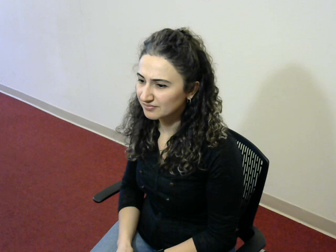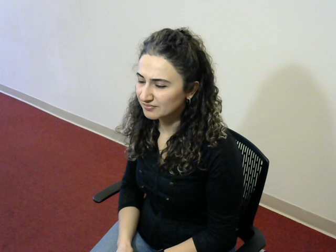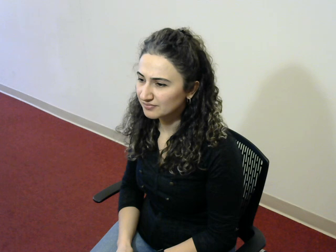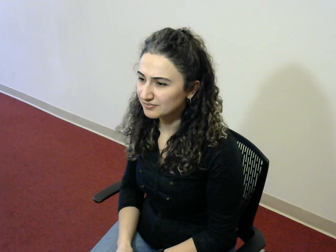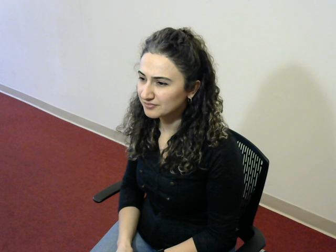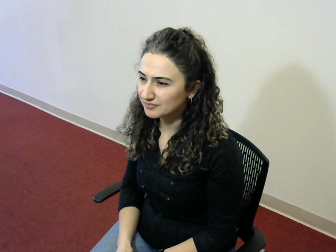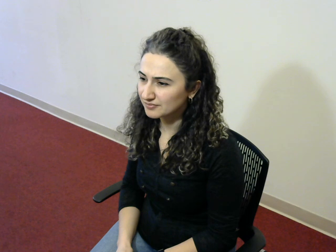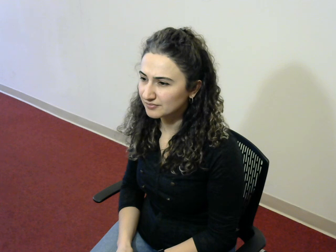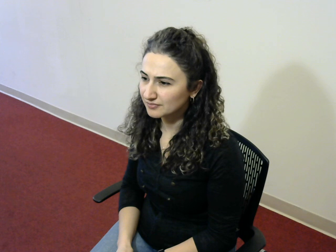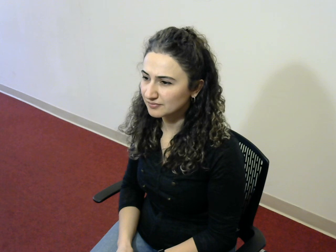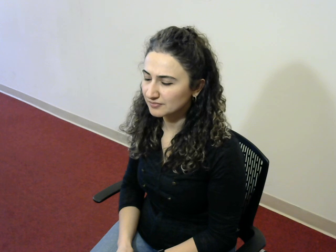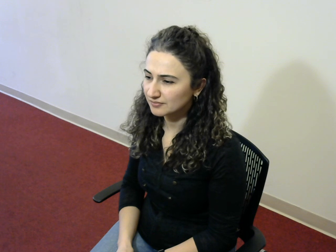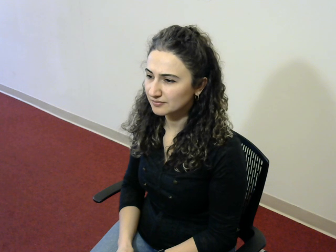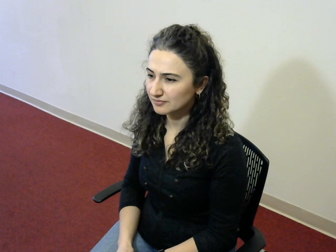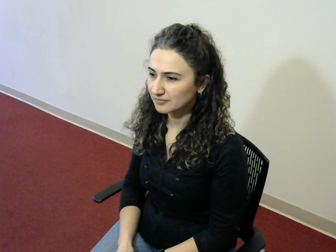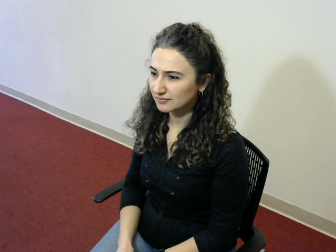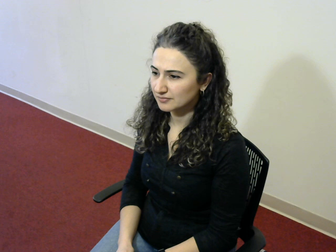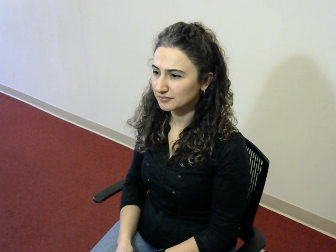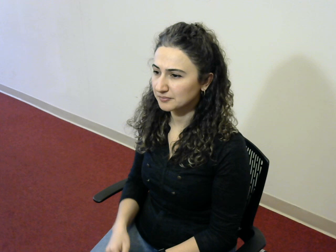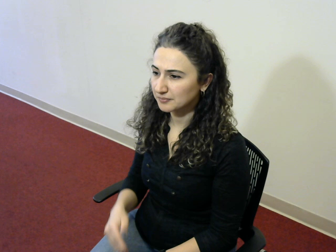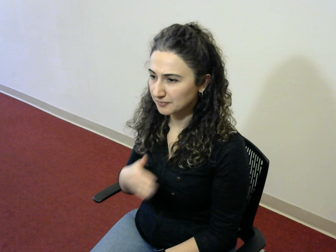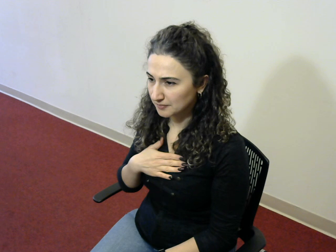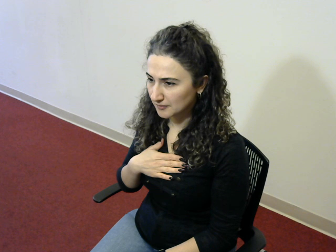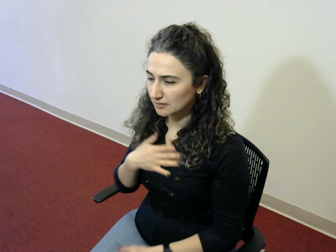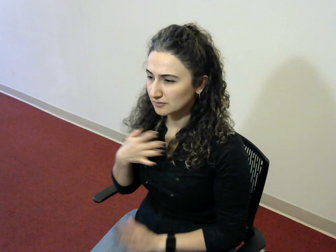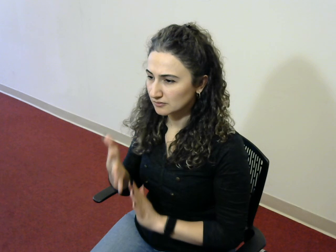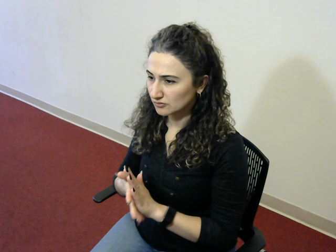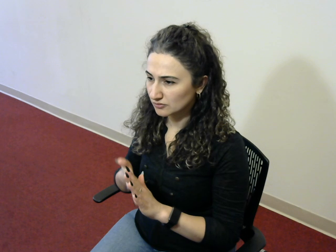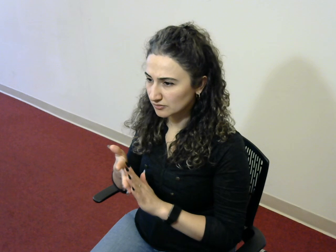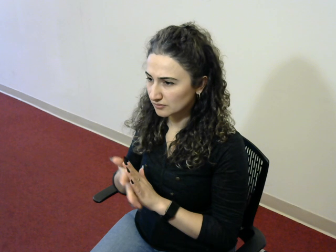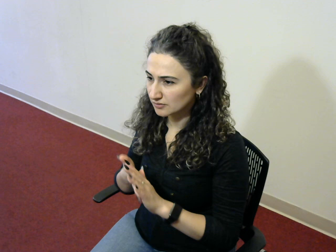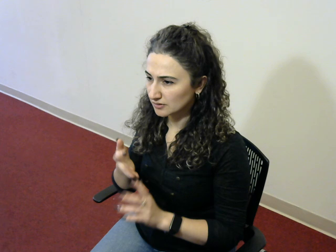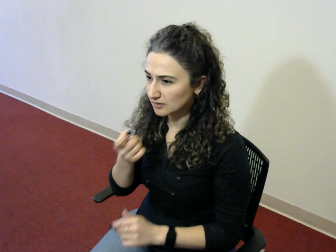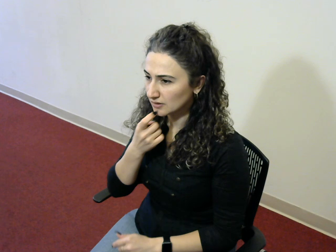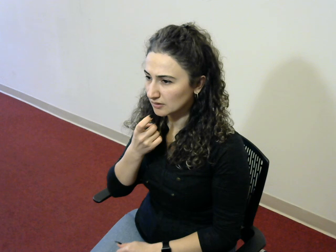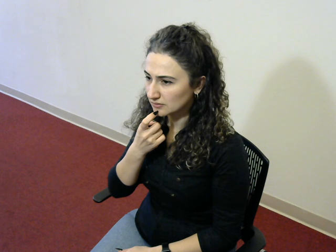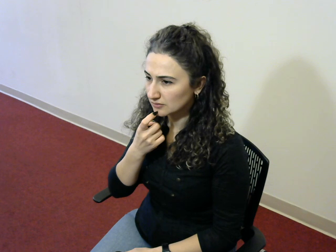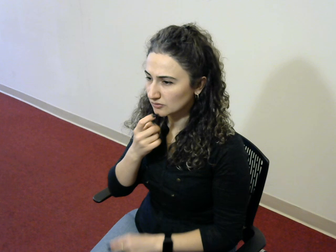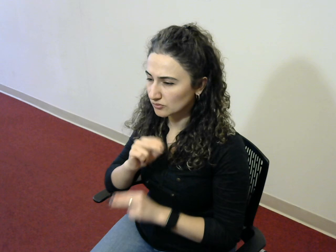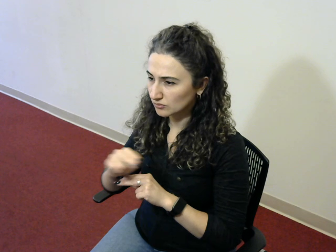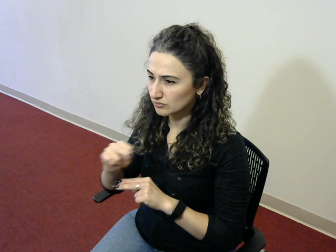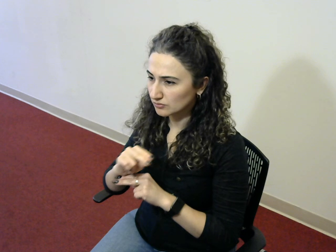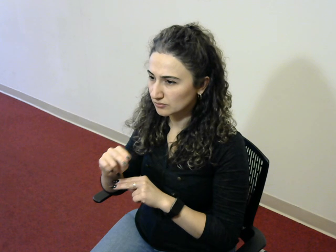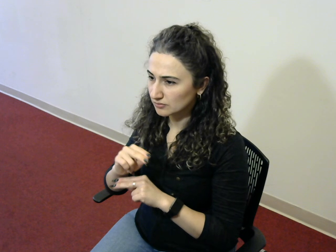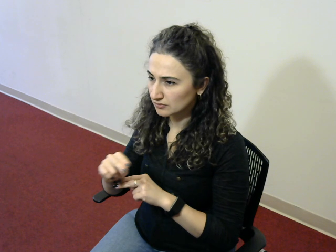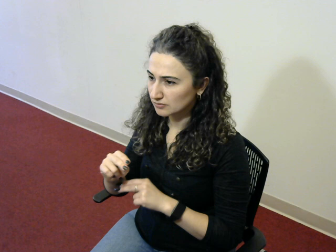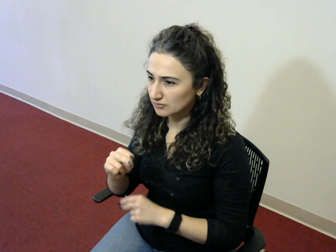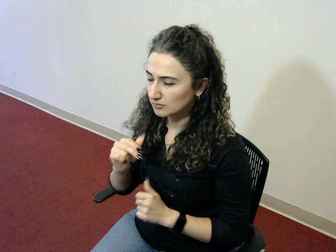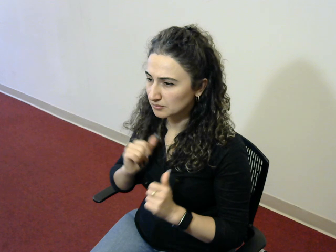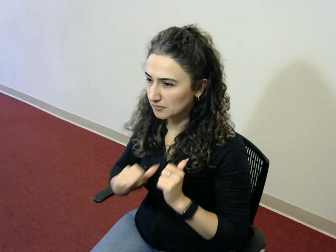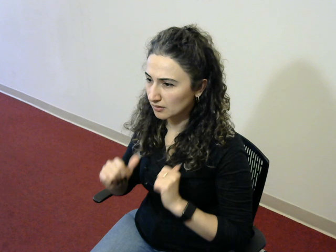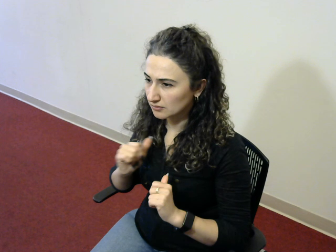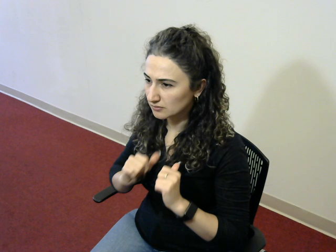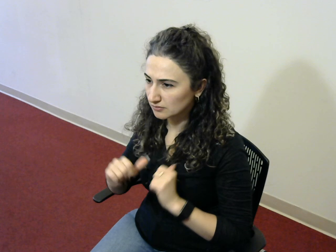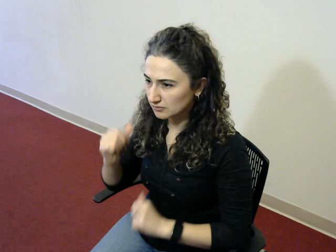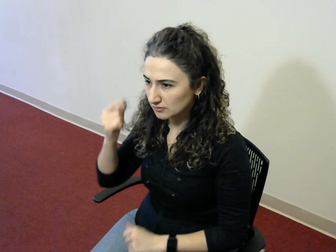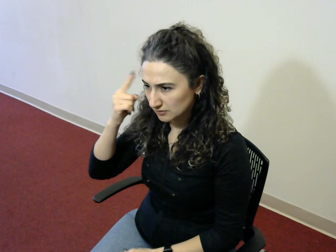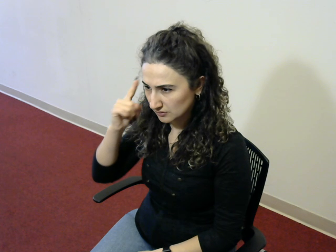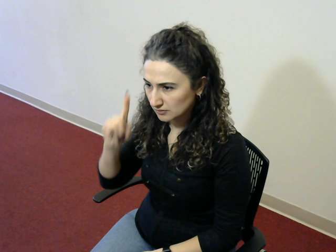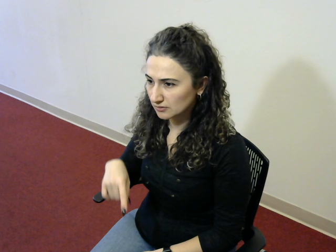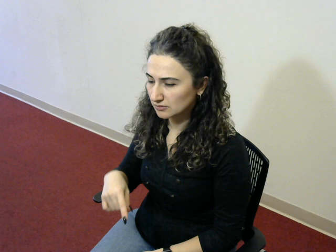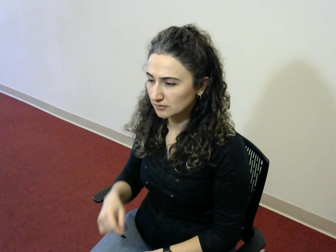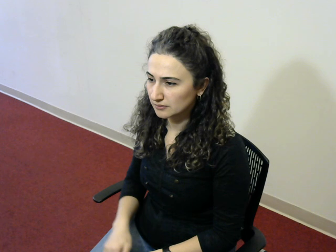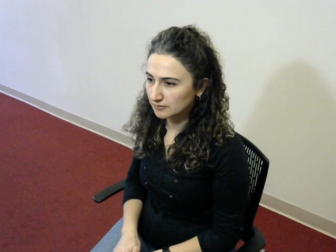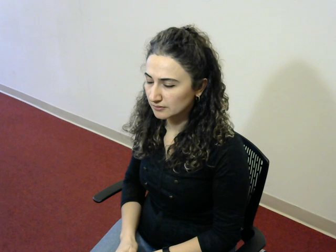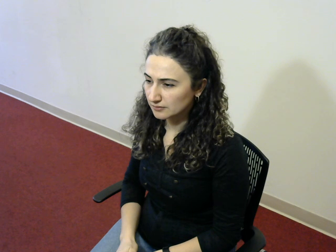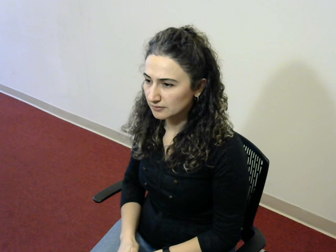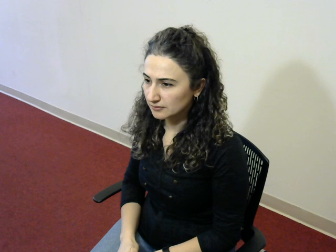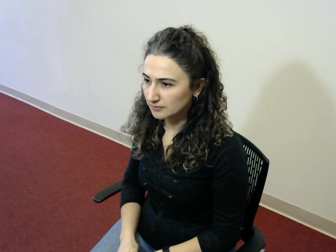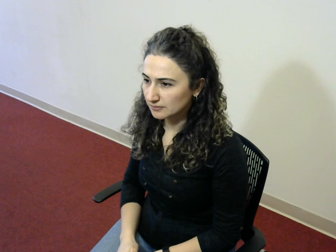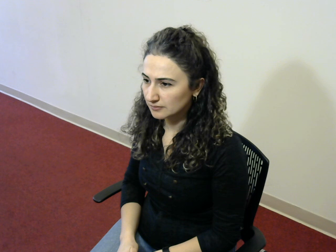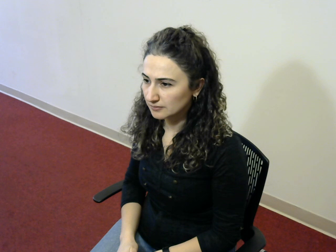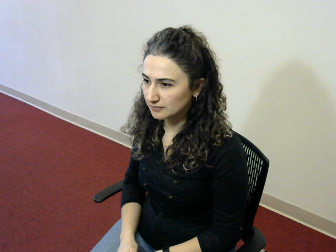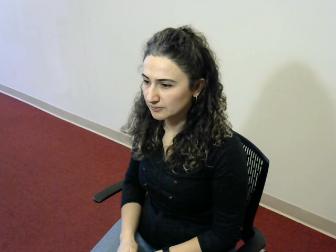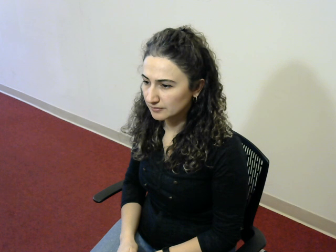Mən işarə dilini öyrədən müəllim tanıyıram